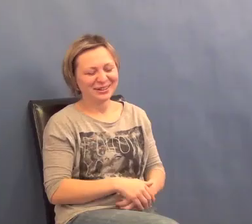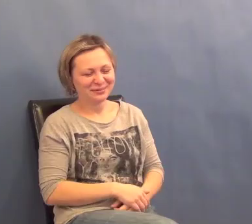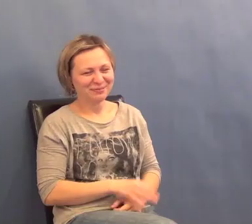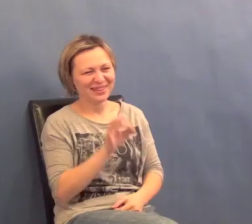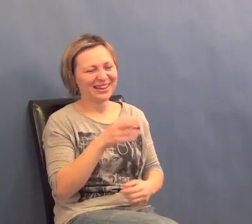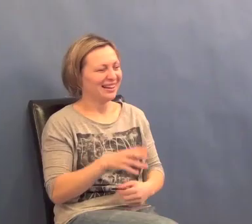Teraz.